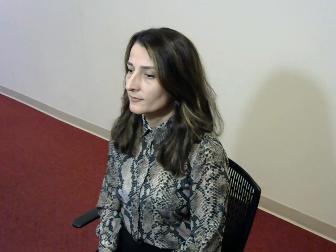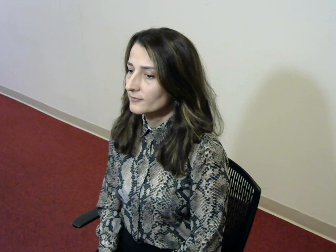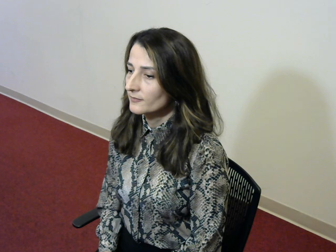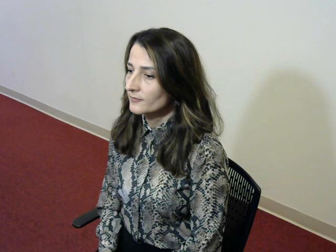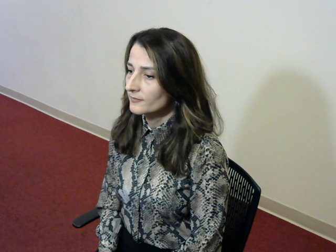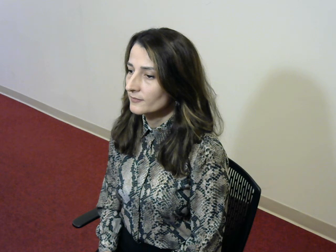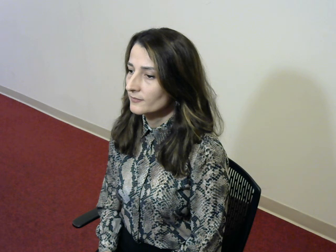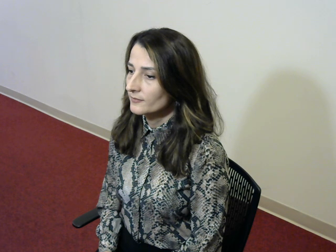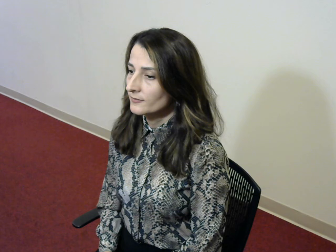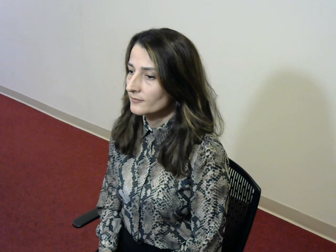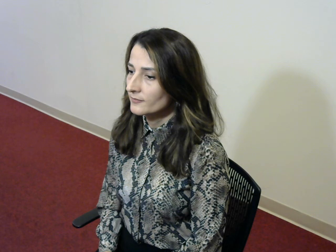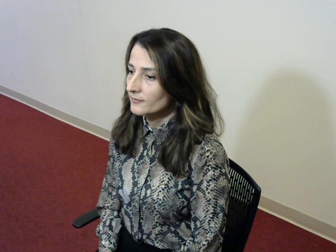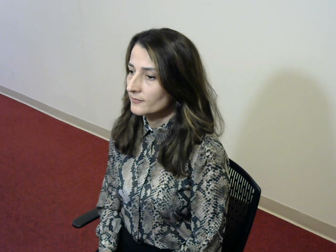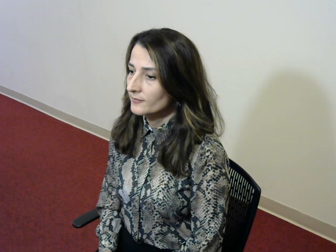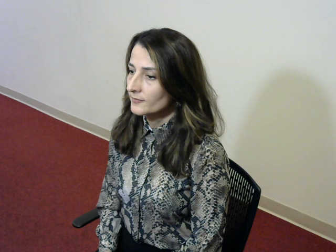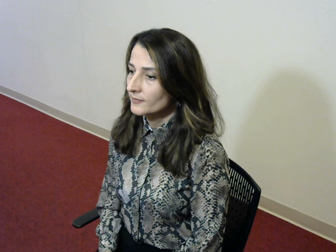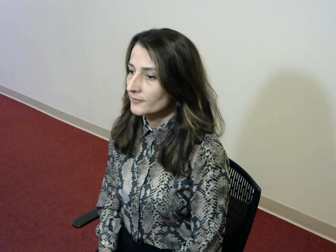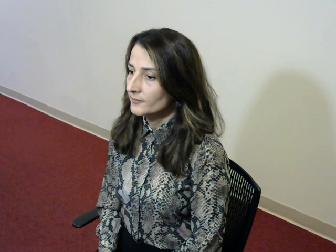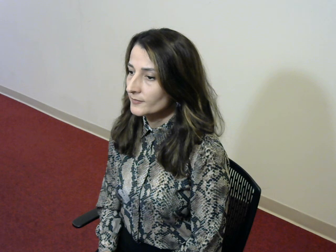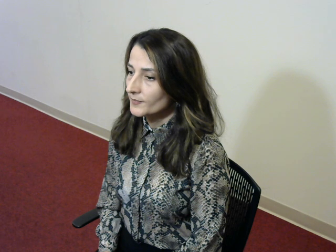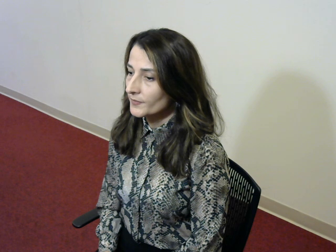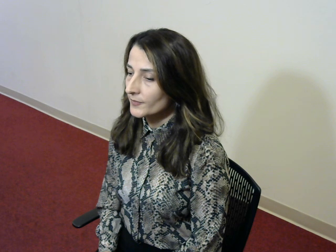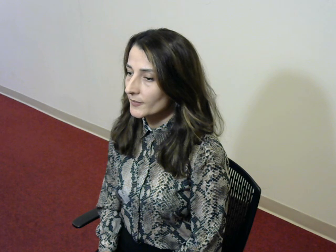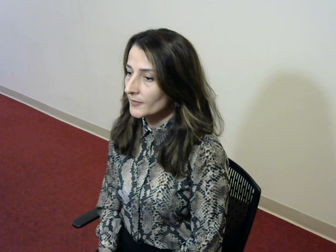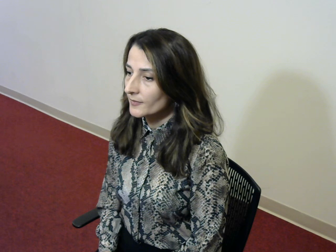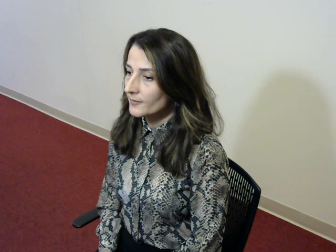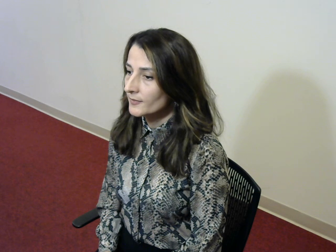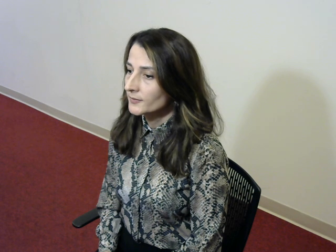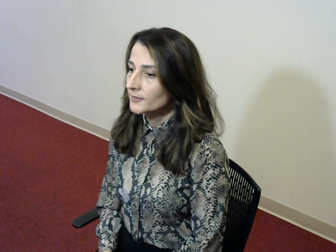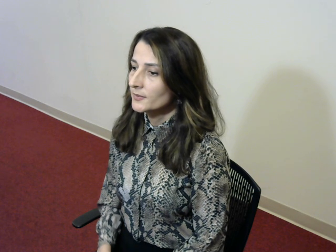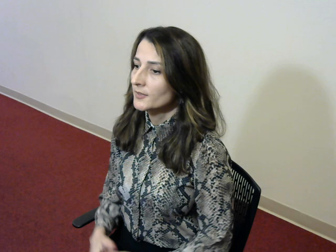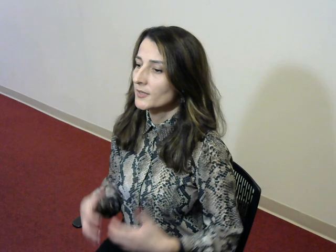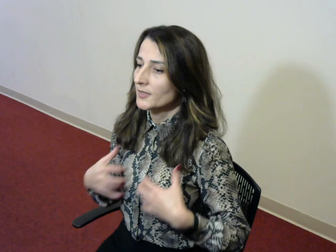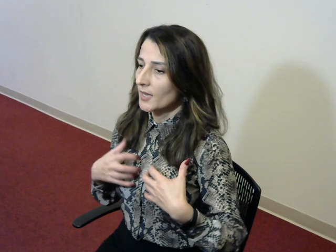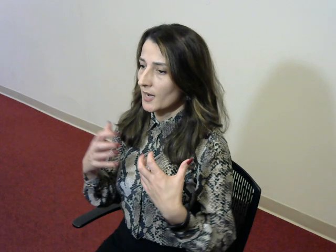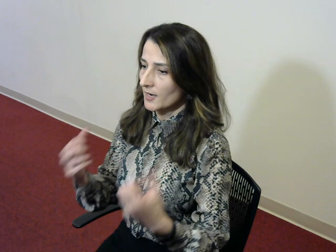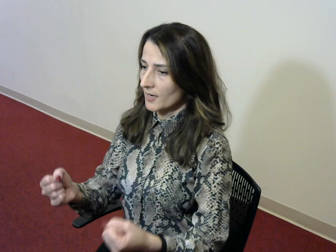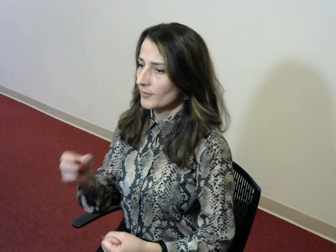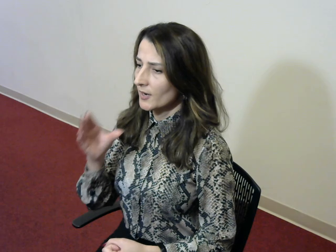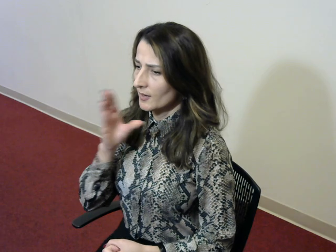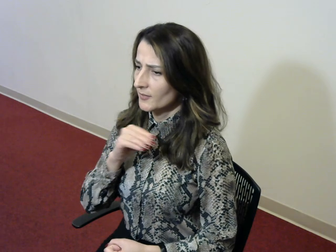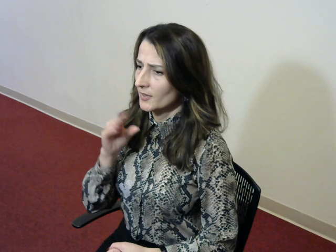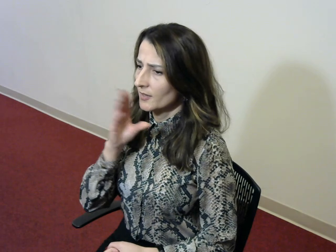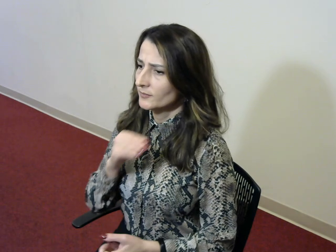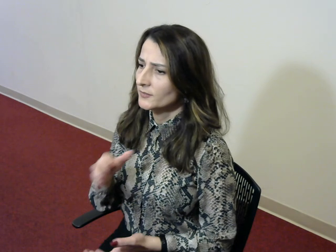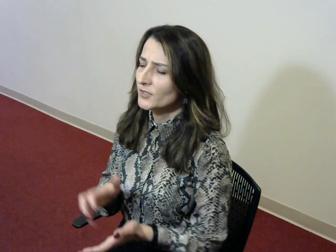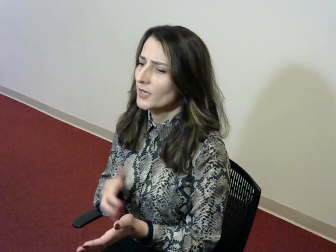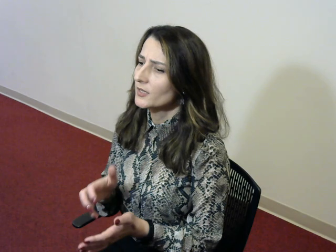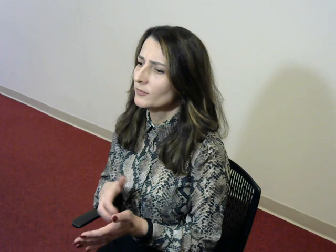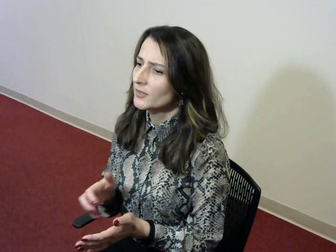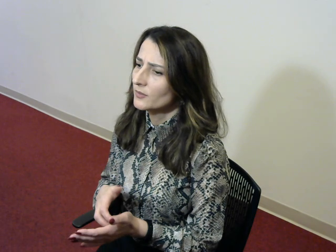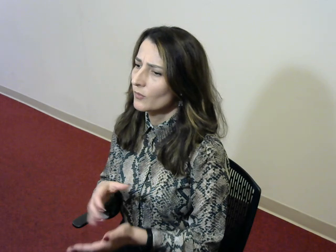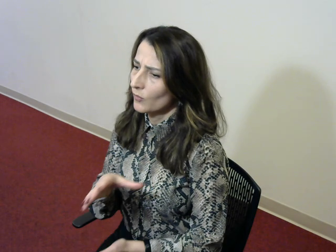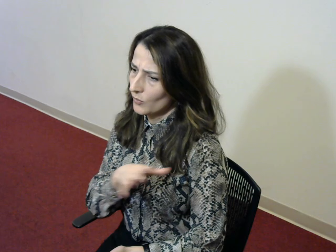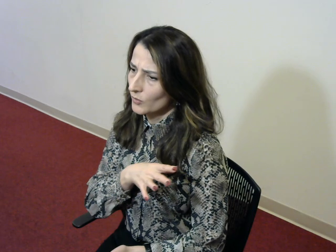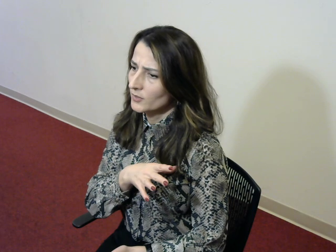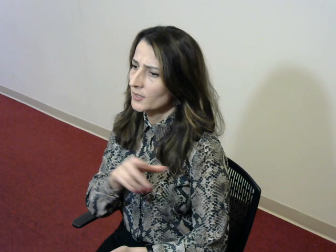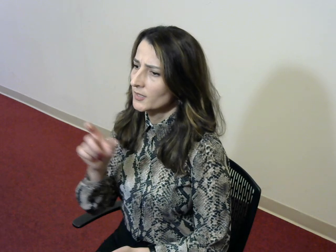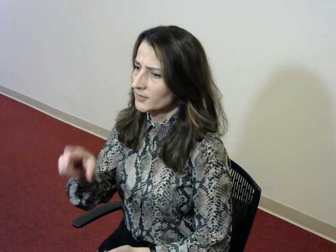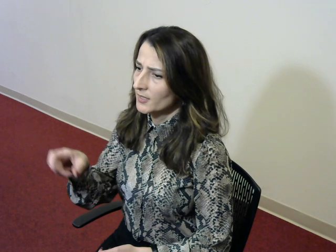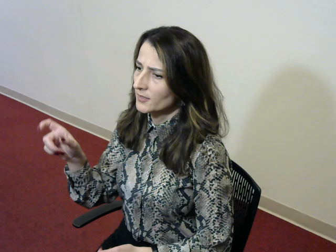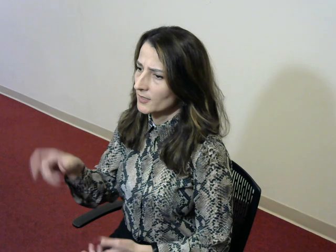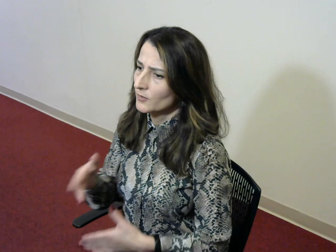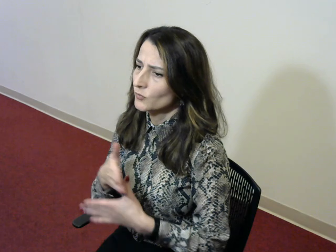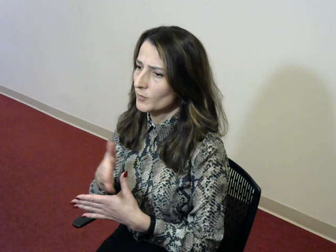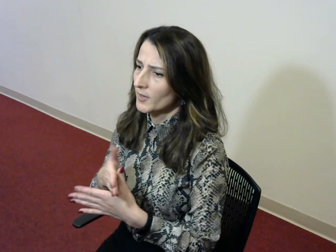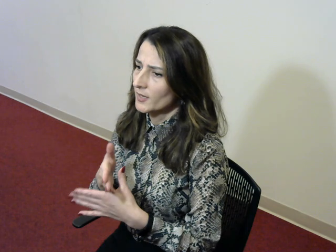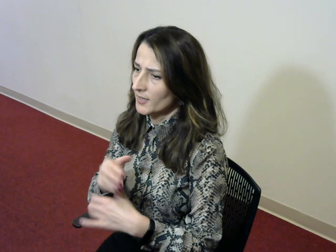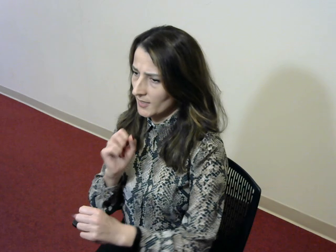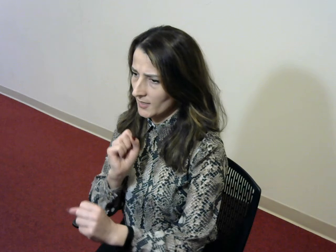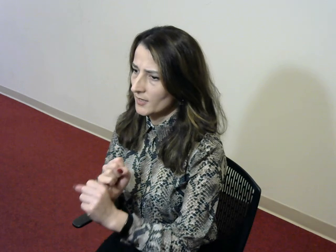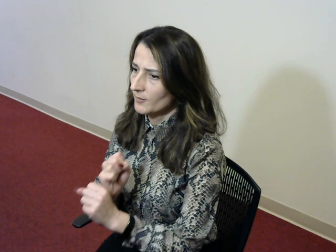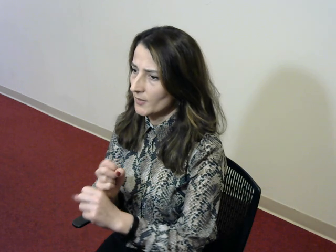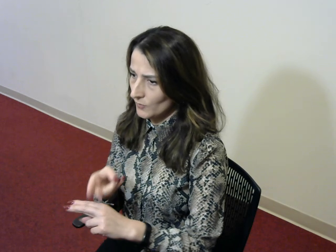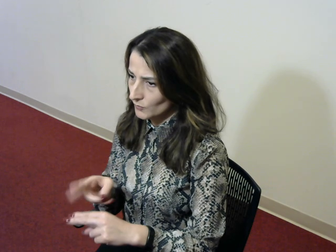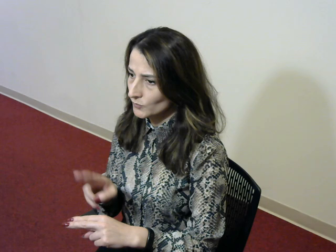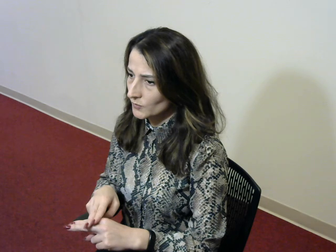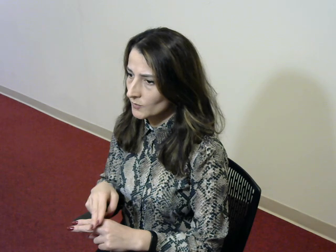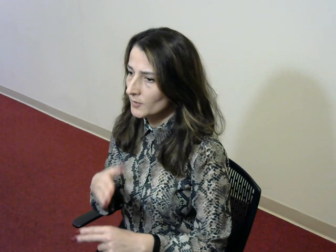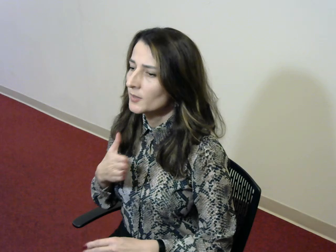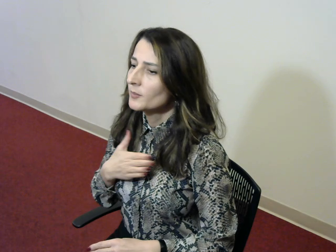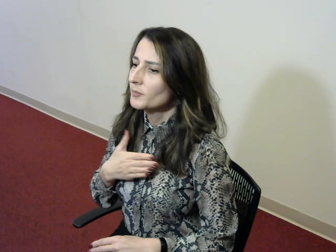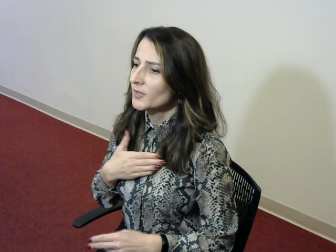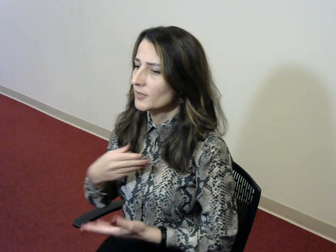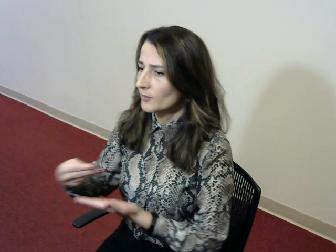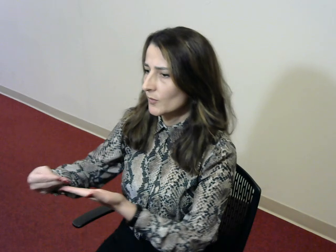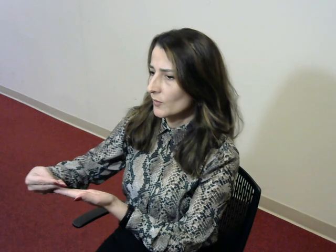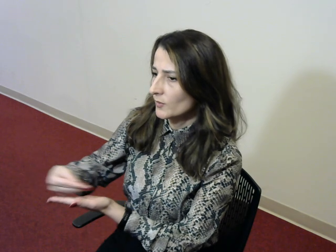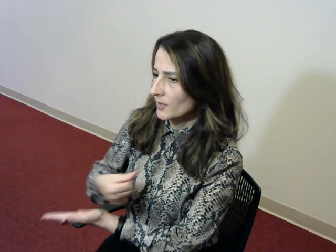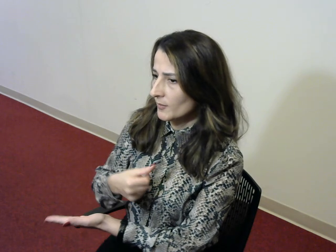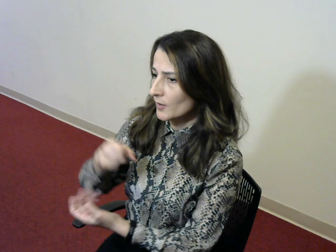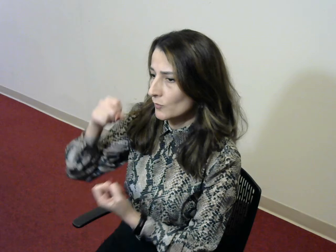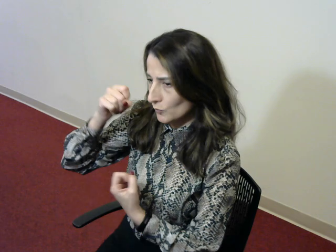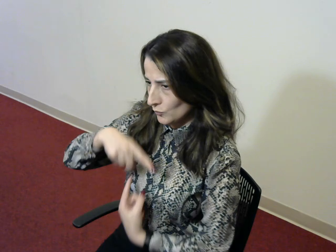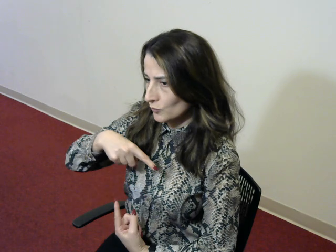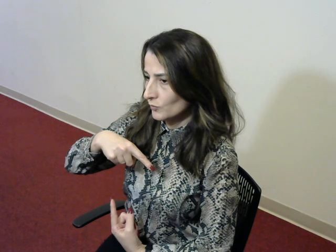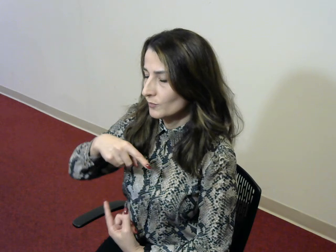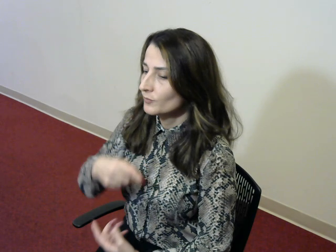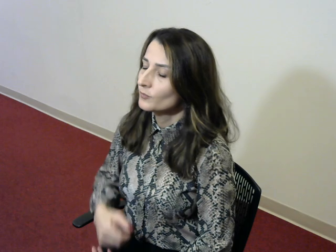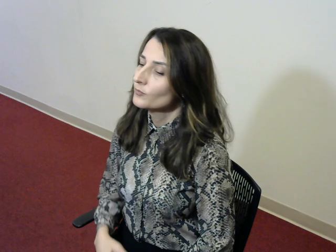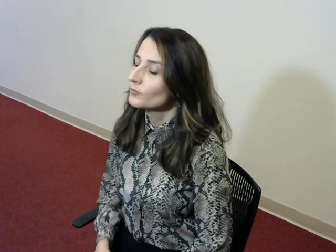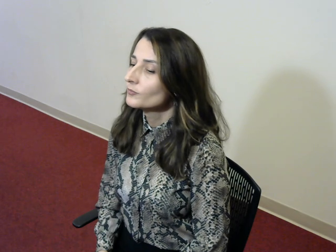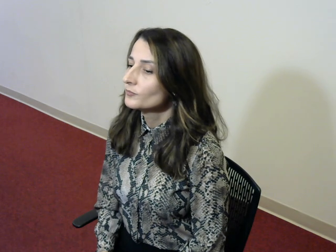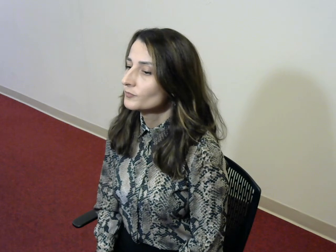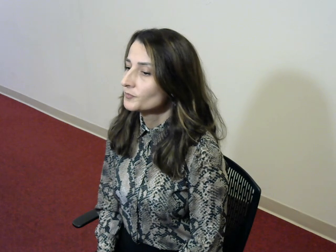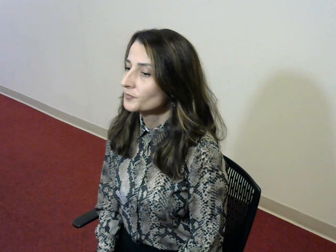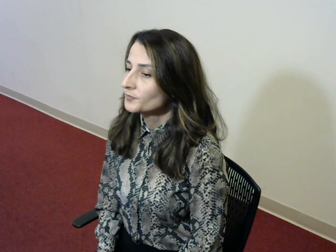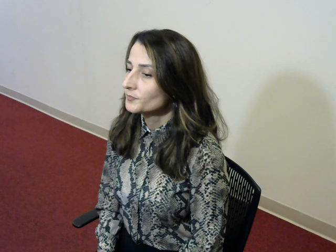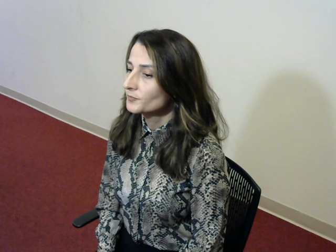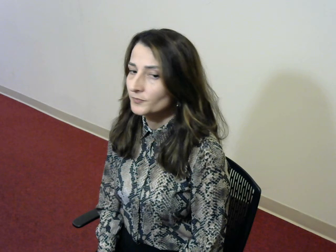Sağlamlıq imkanı məhdud olan şəxsə kömək etdiyimə görə mənə ödəniş düşürmü?